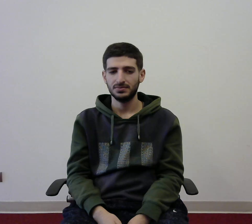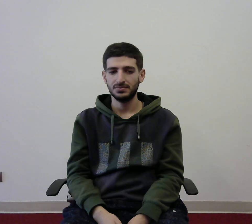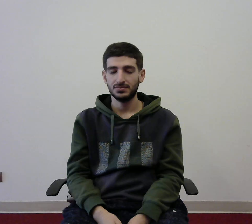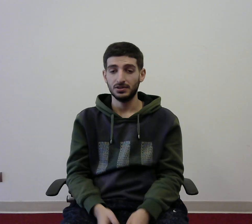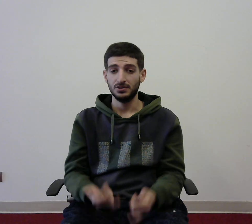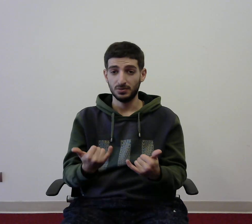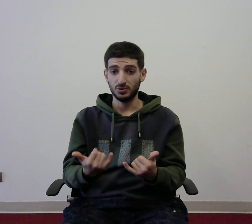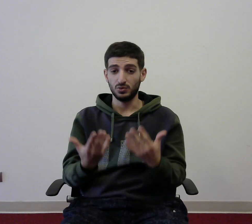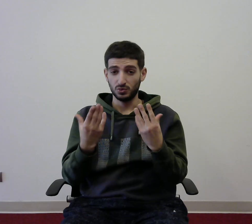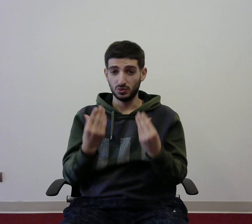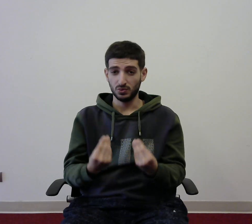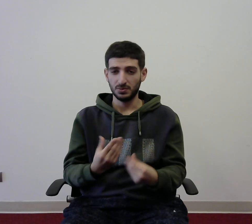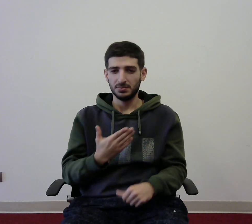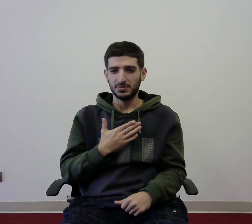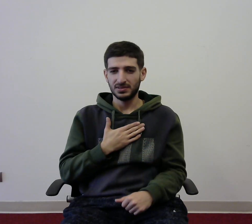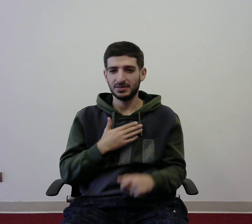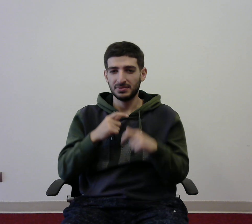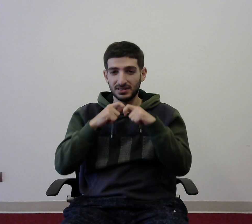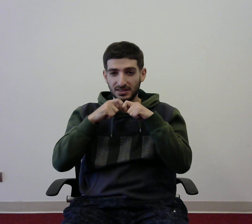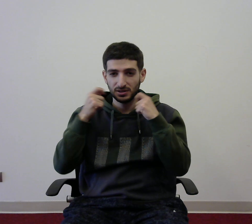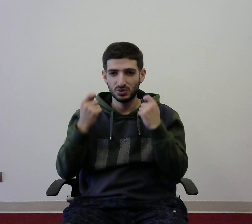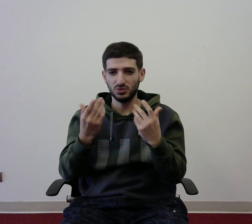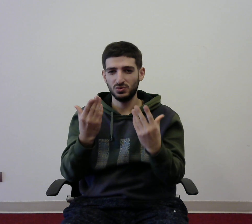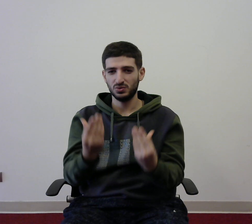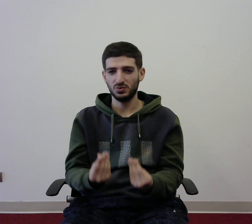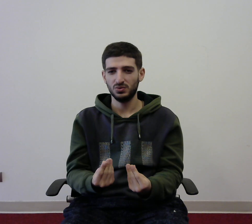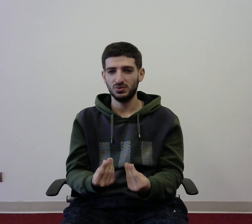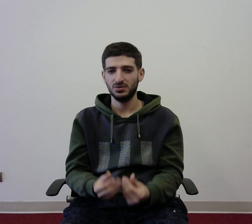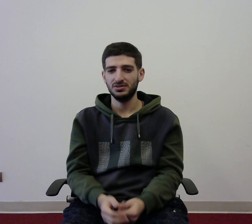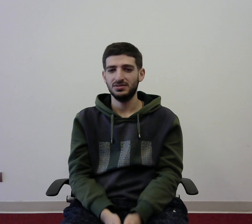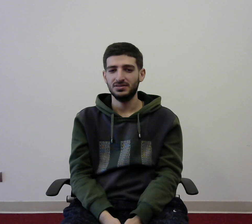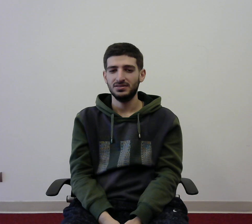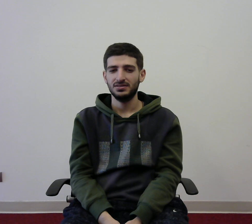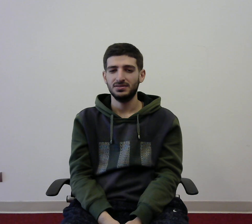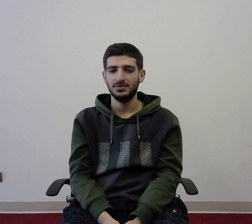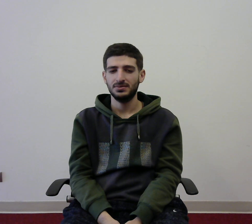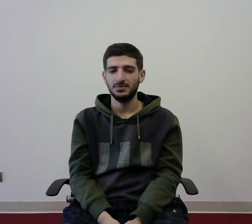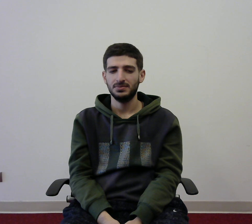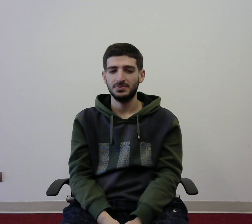Bu gün mənim ad günümdür